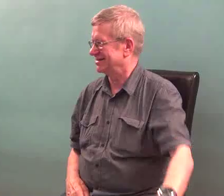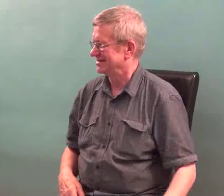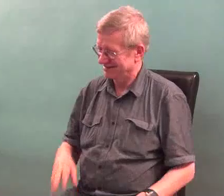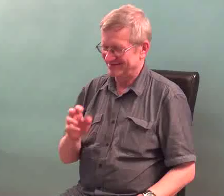Dobra.